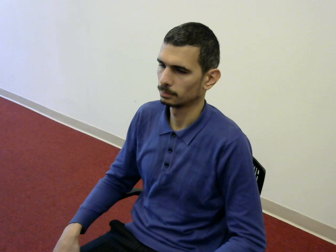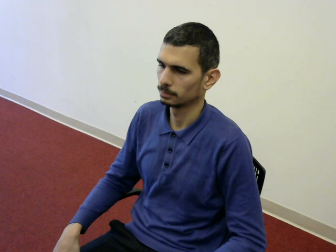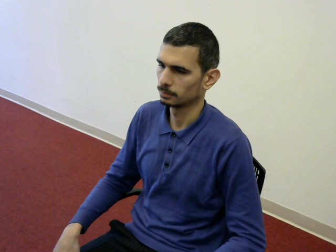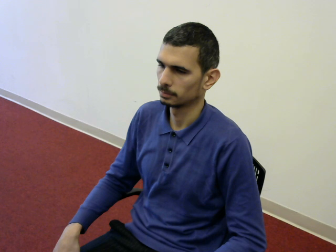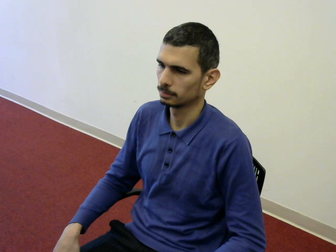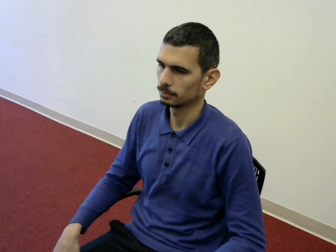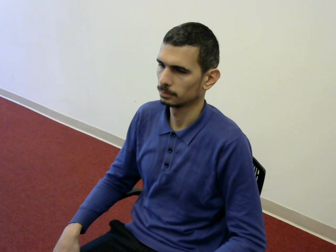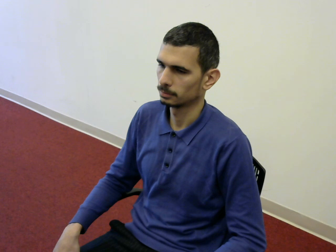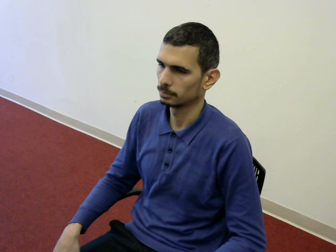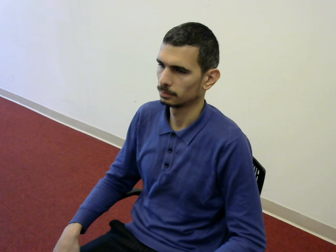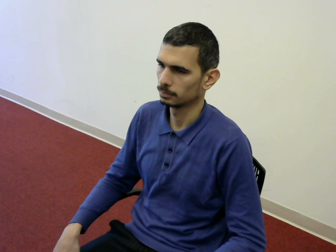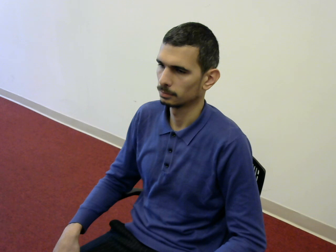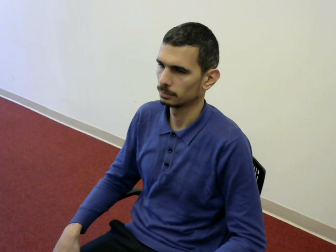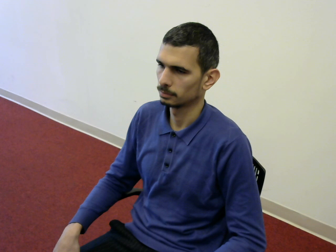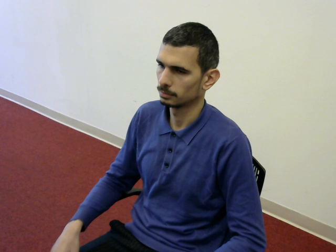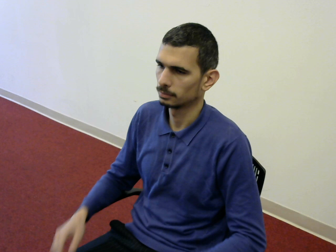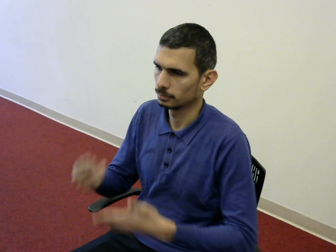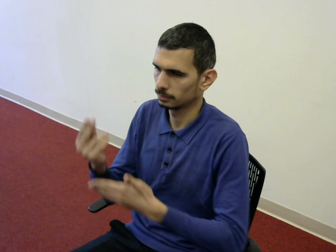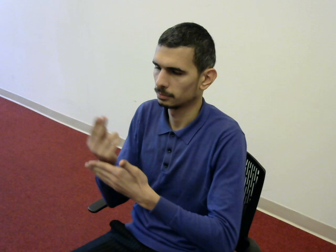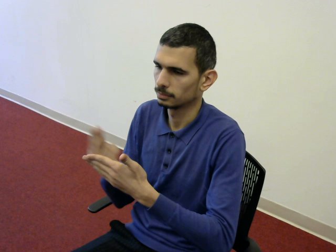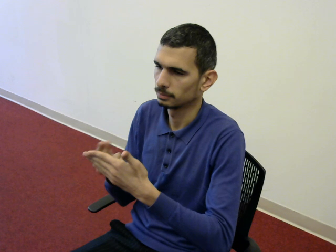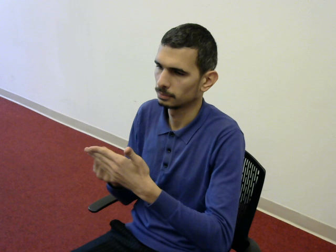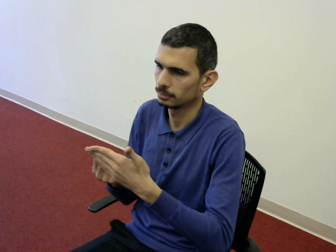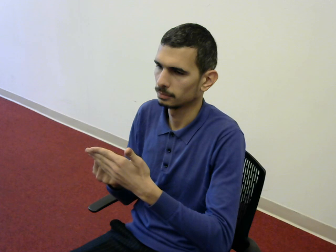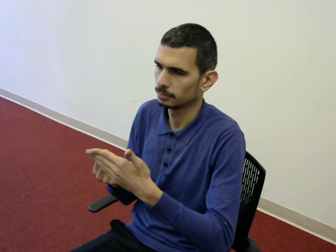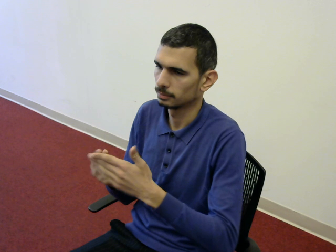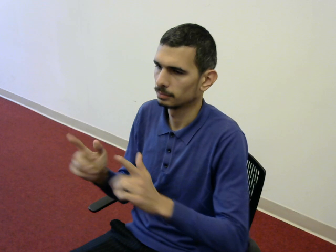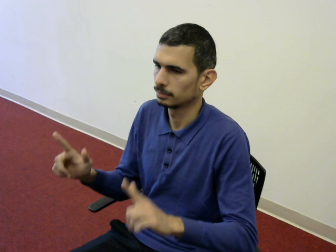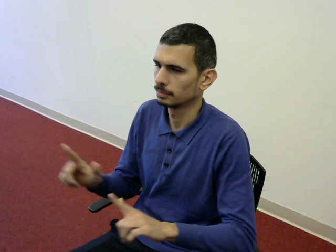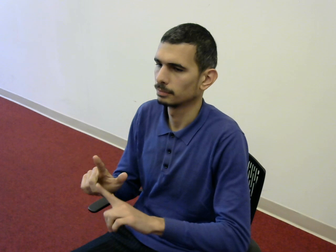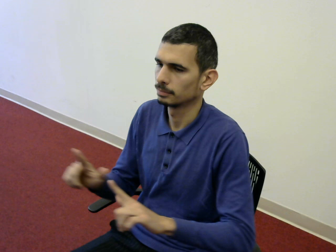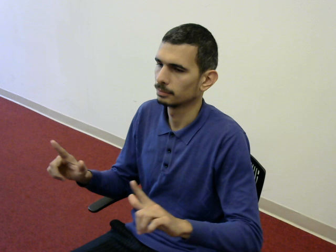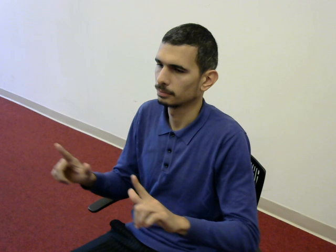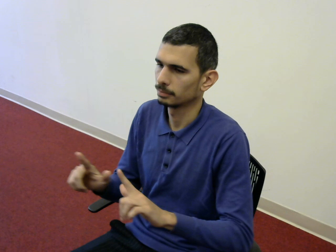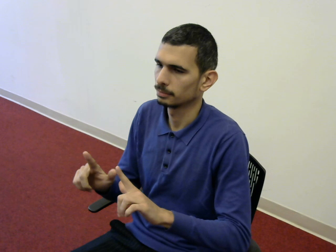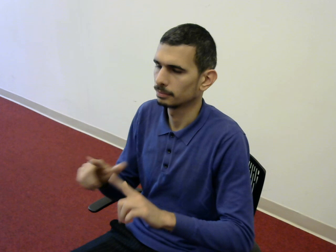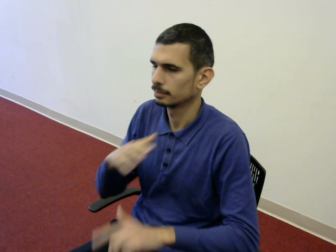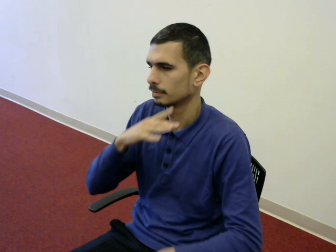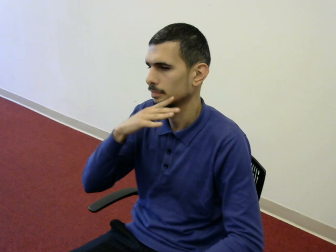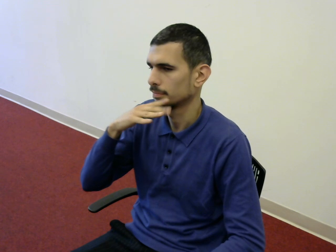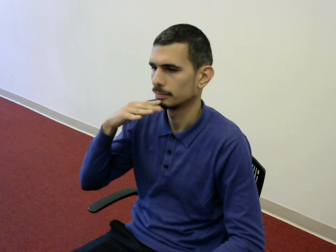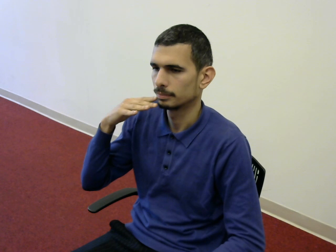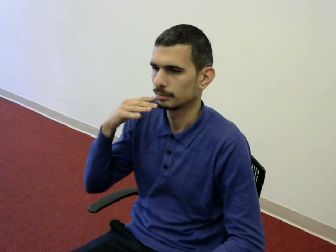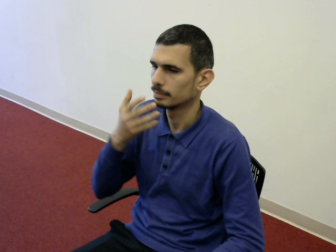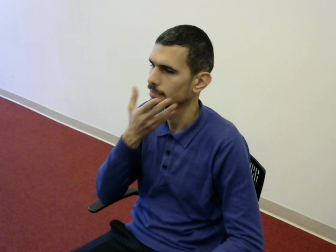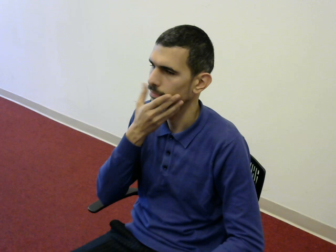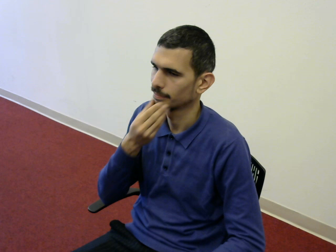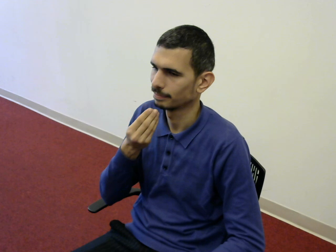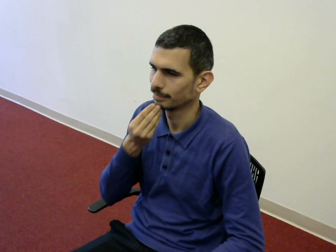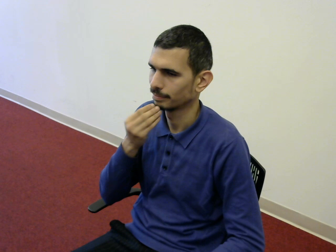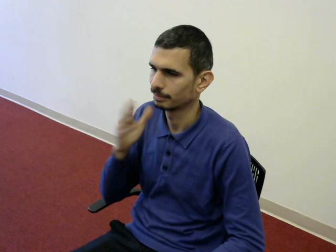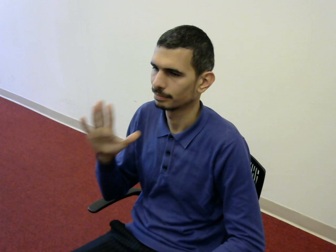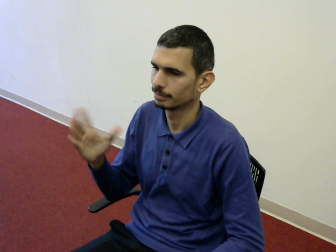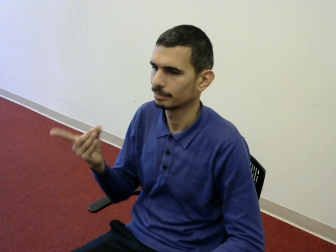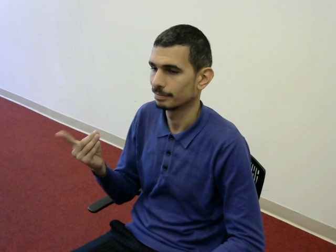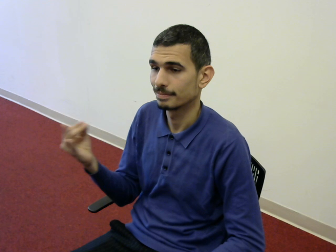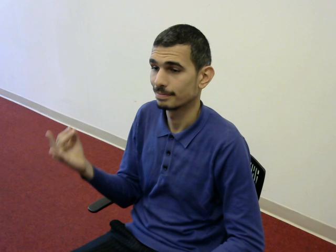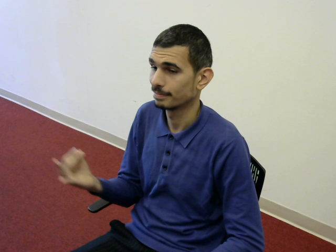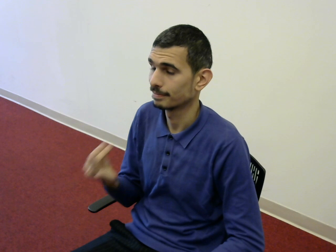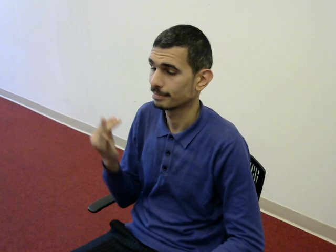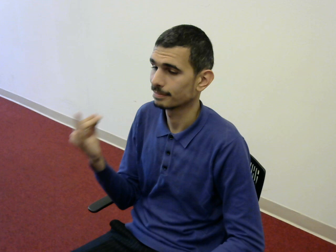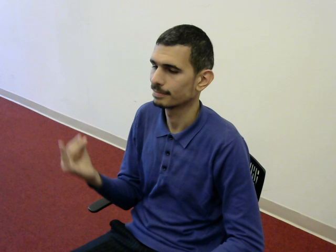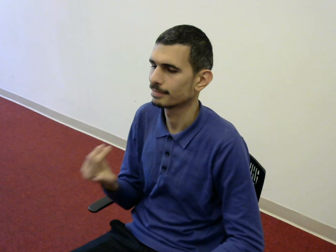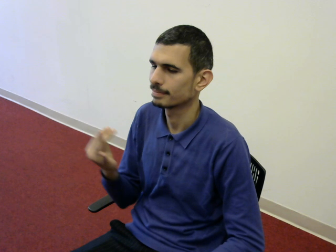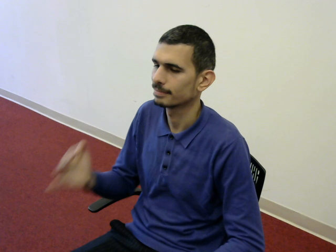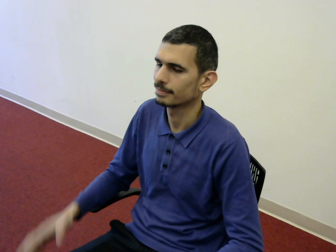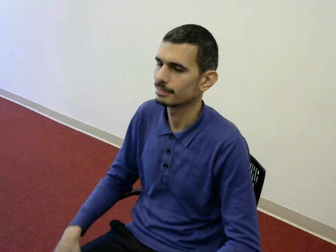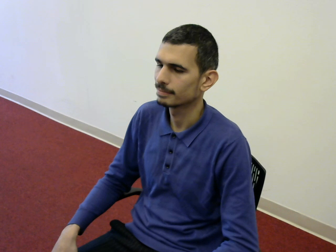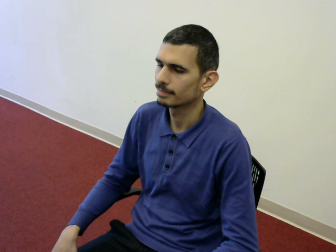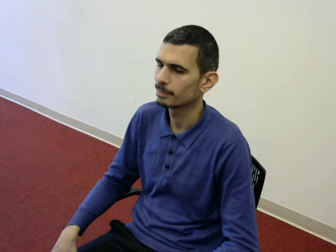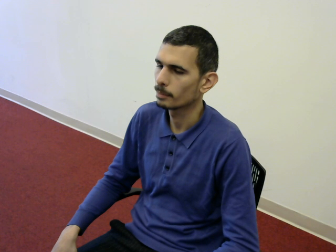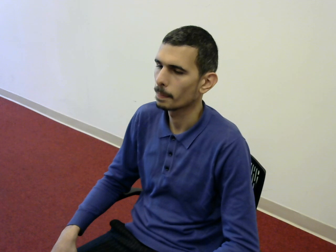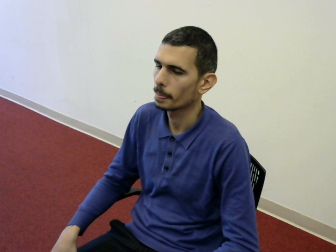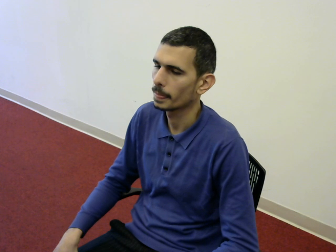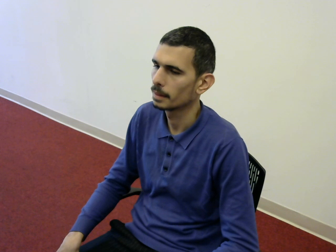Rəsm muzeyi çox gözəl və maraqlıdır